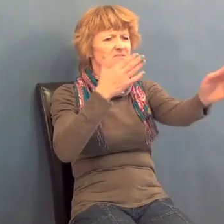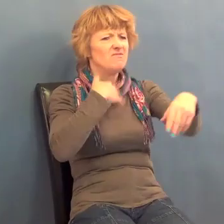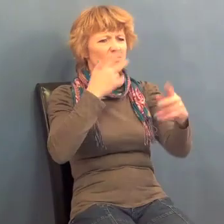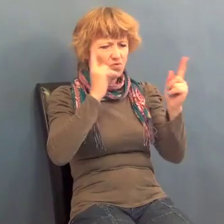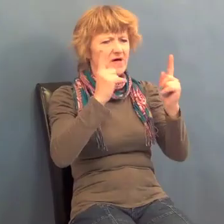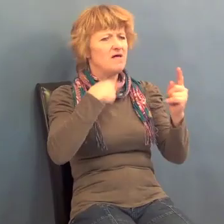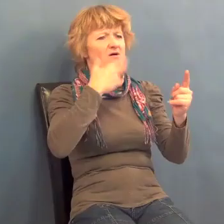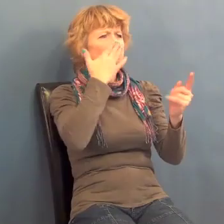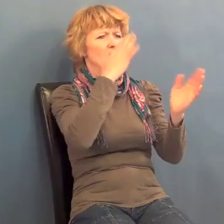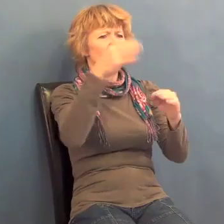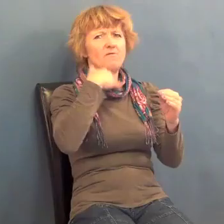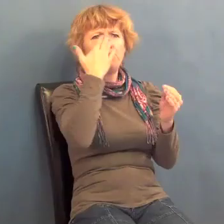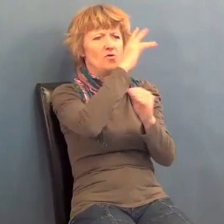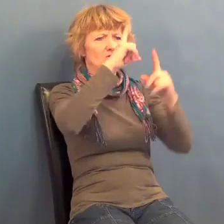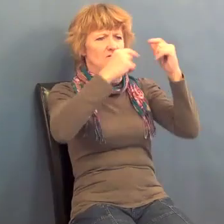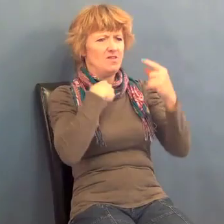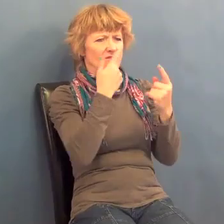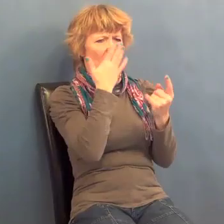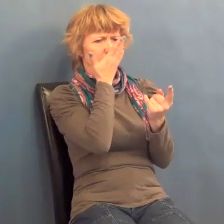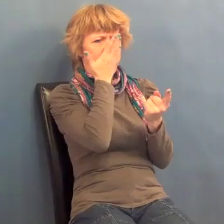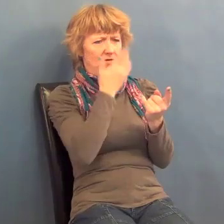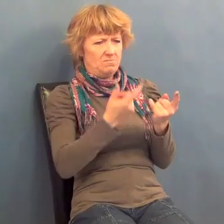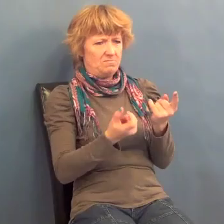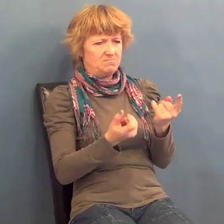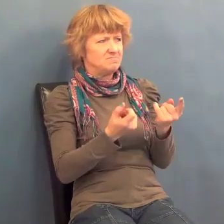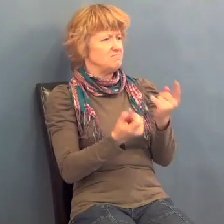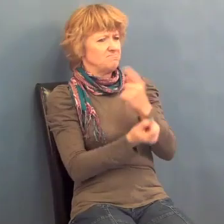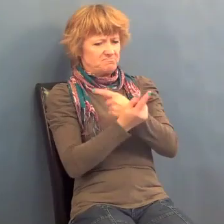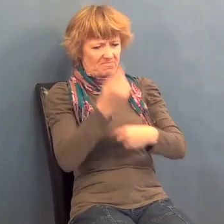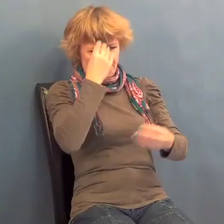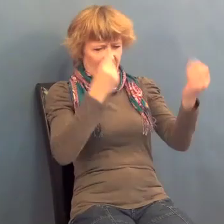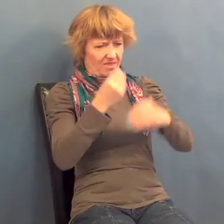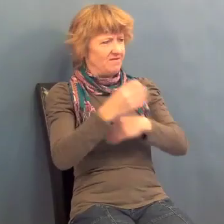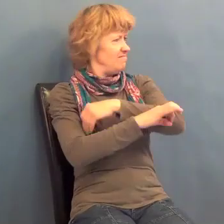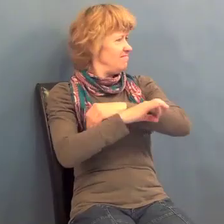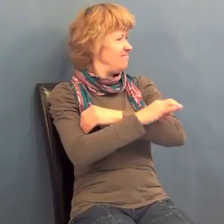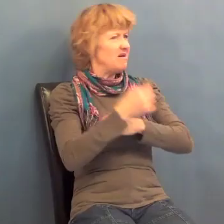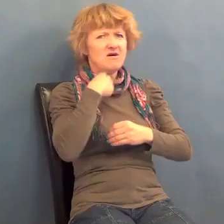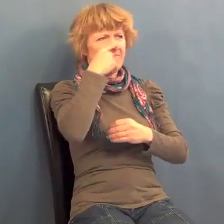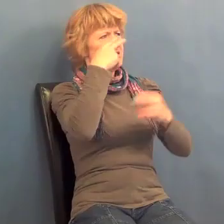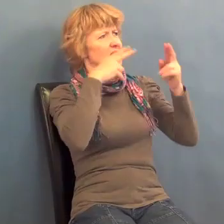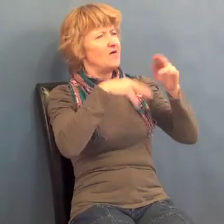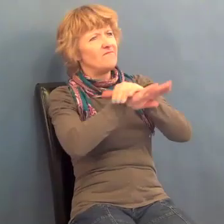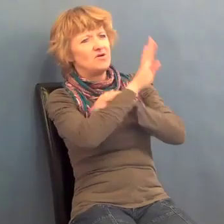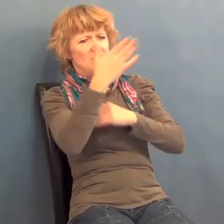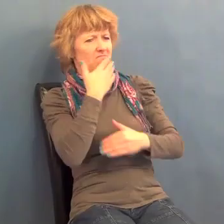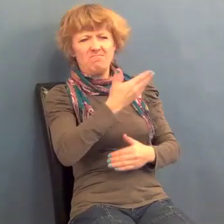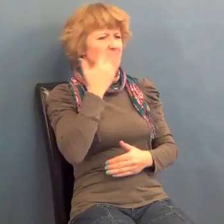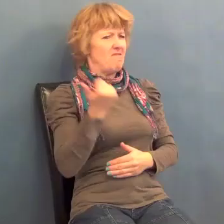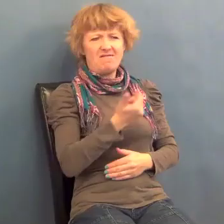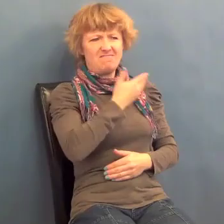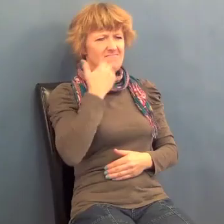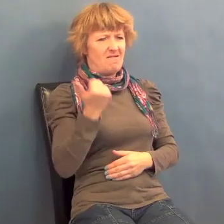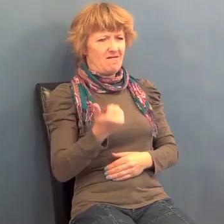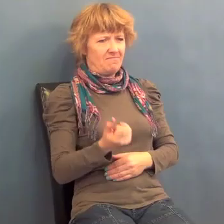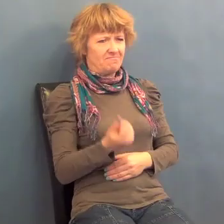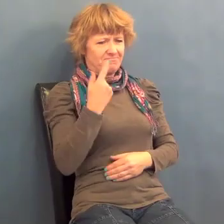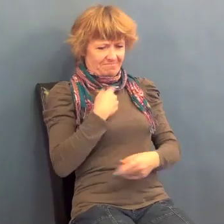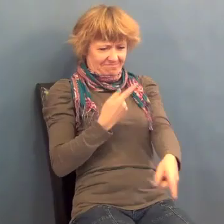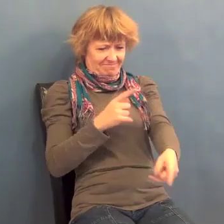Nie zauważyłam takiego znaku, nigdzie czegoś takiego nie ma, jest to wymyślony rysunek, dziwny dla mnie.